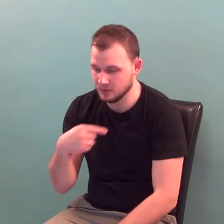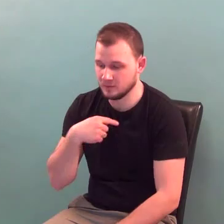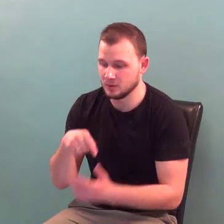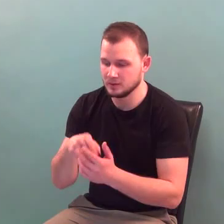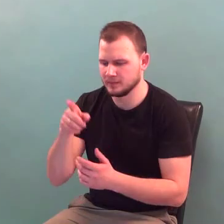Ja, właśnie...